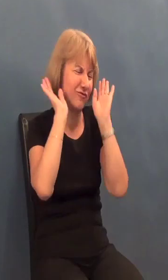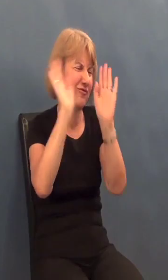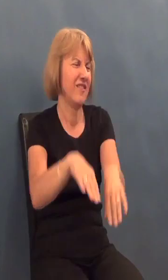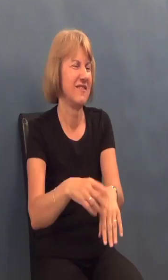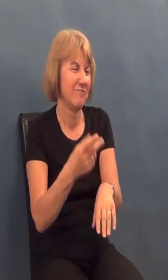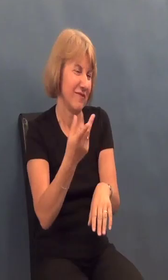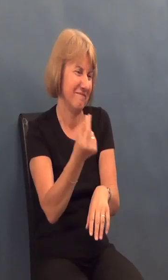Może te żaby to jakaś para.